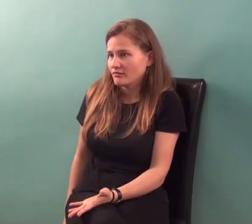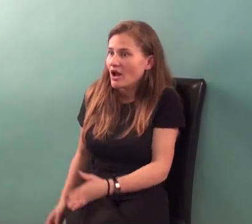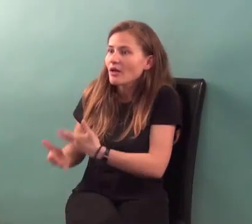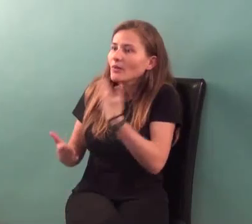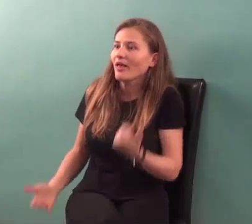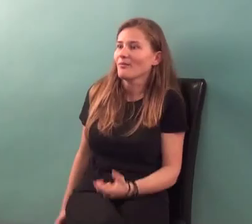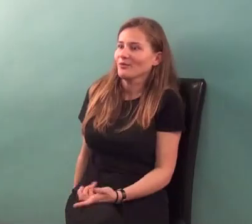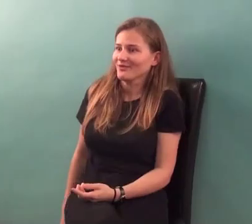A jak nie ma, to co?